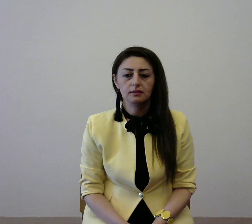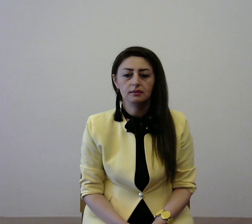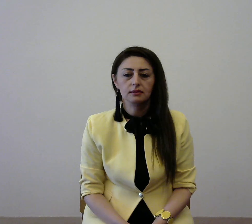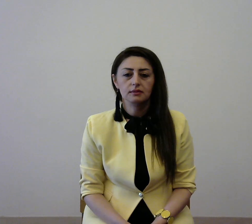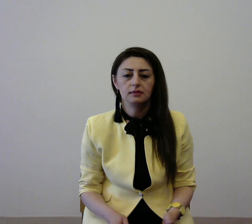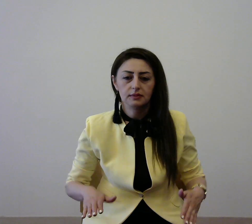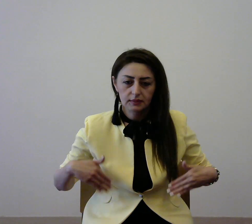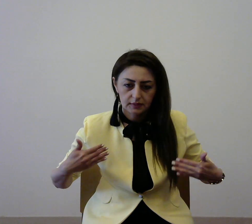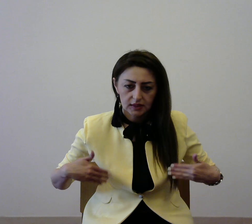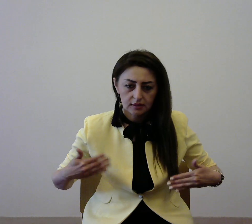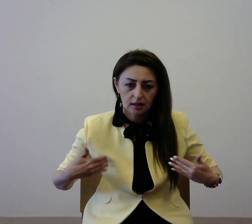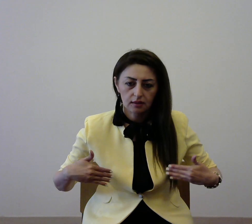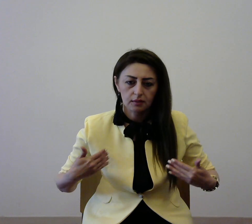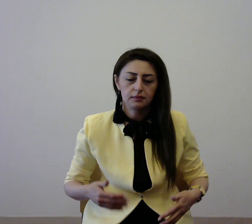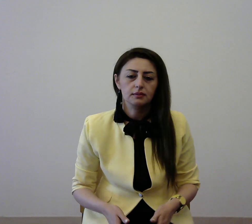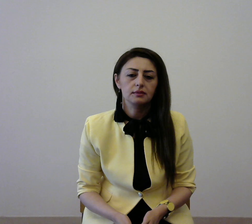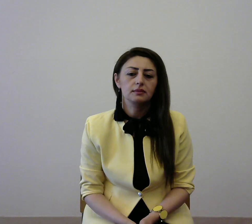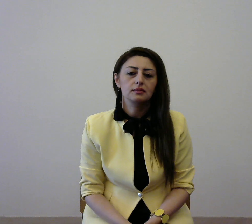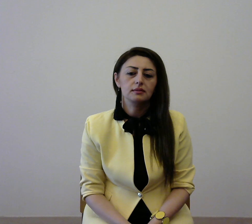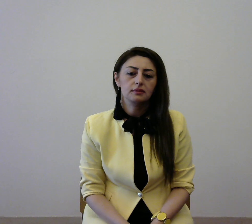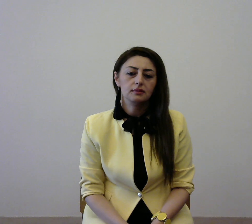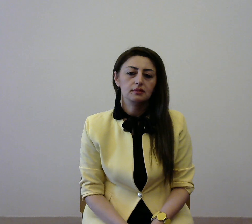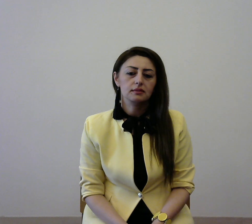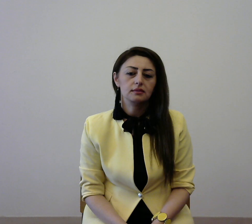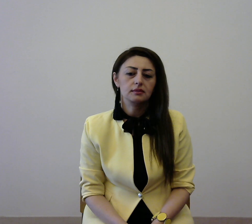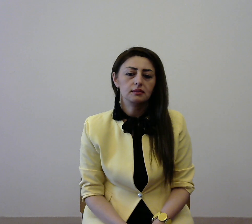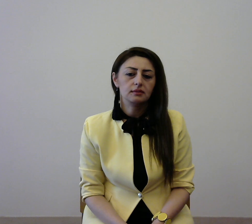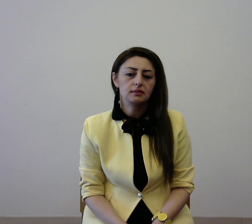Salam